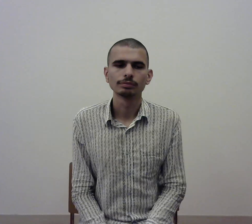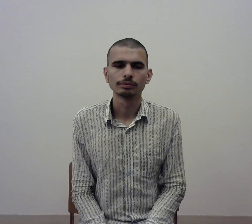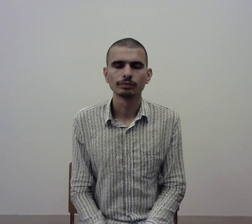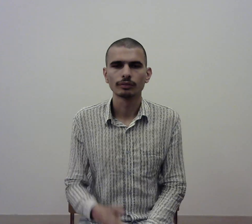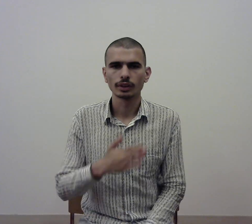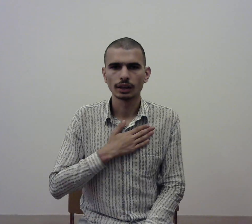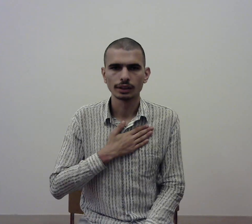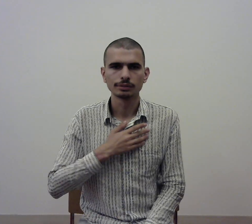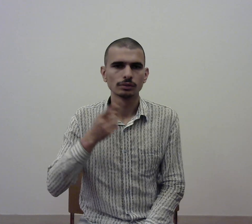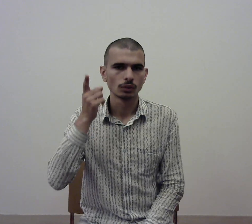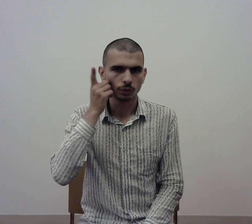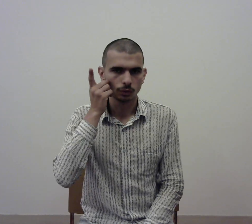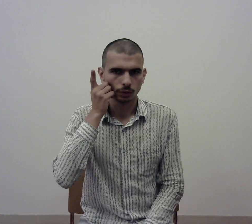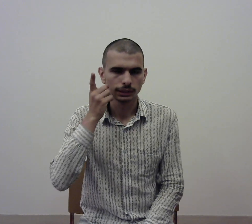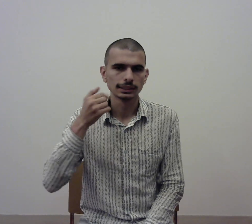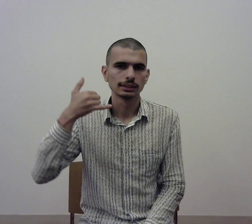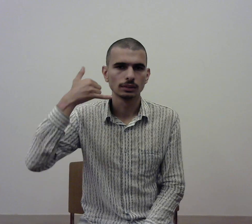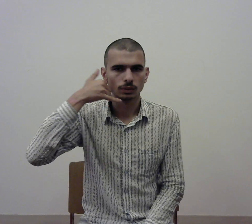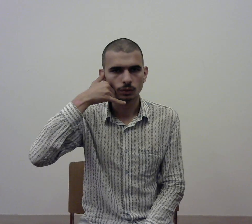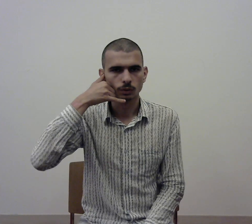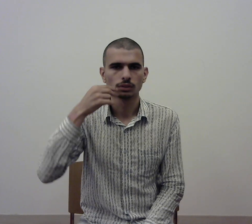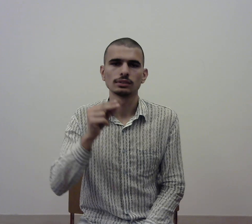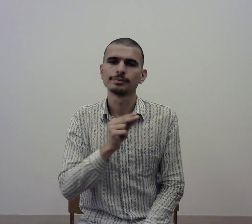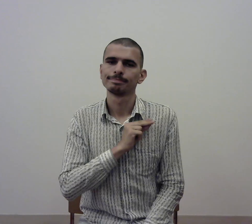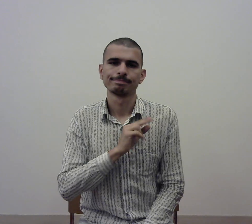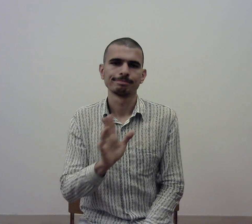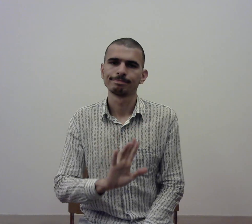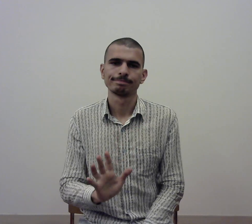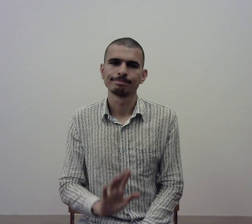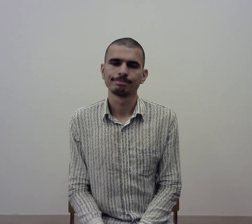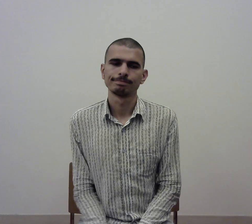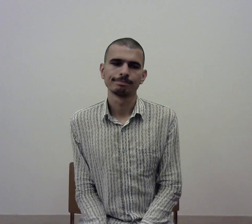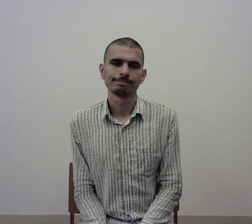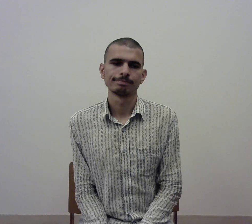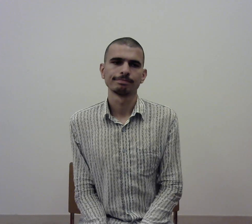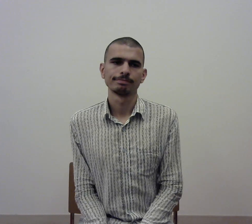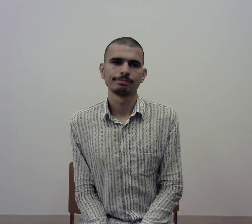Mənim mobil telefonum işləmir